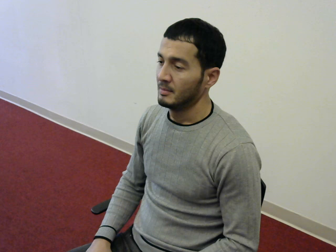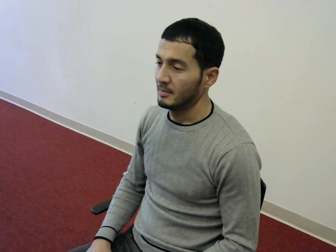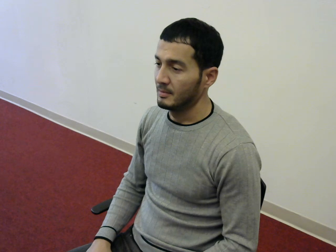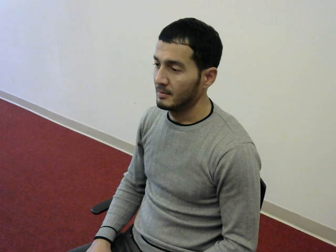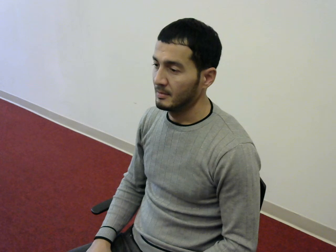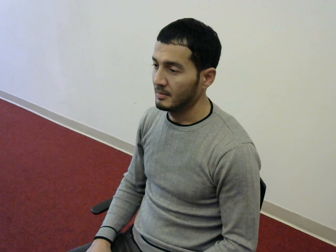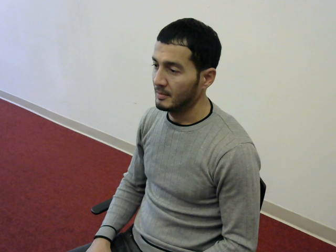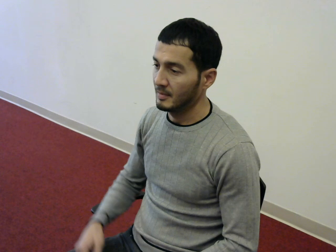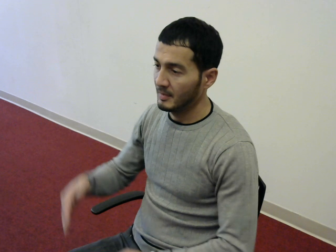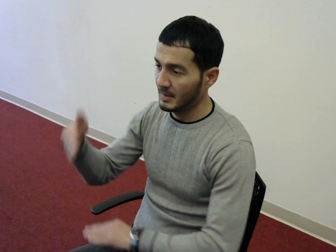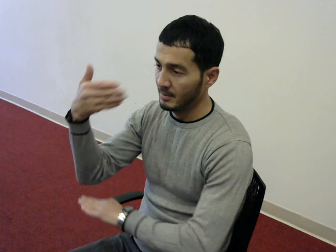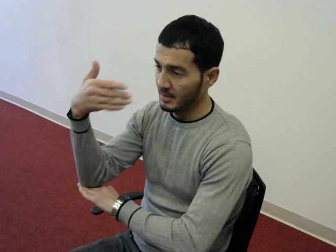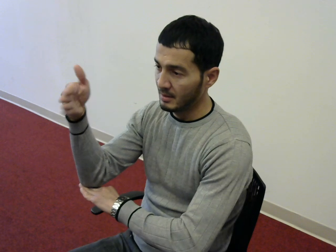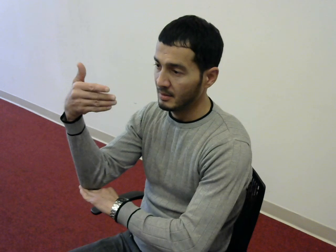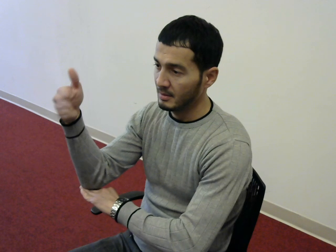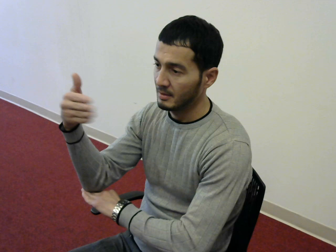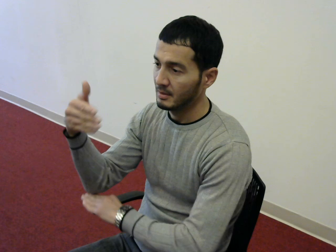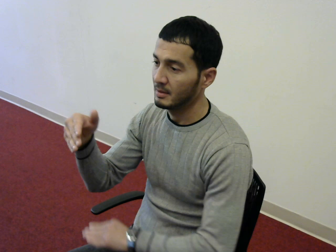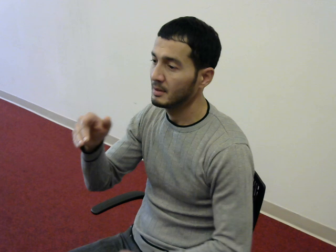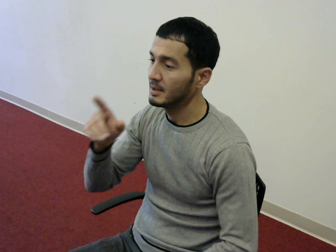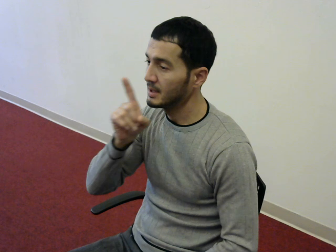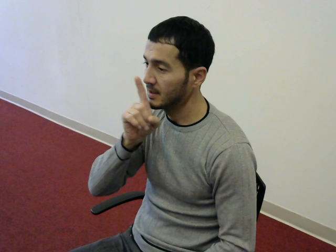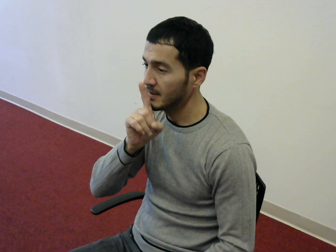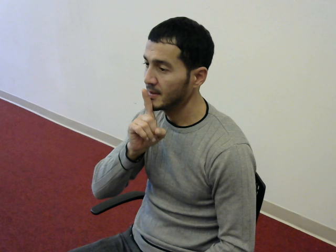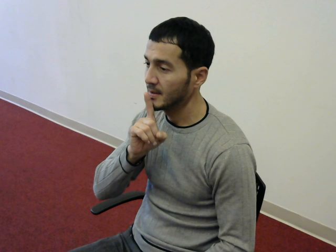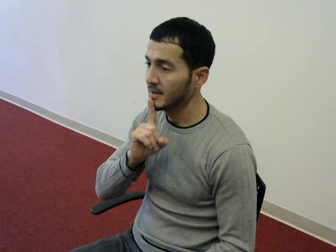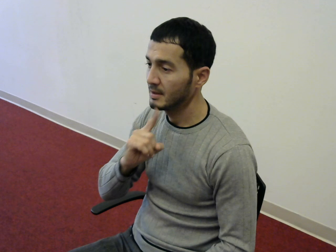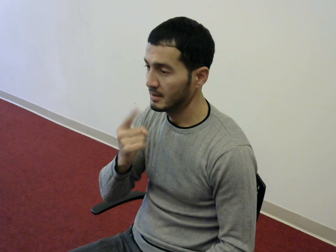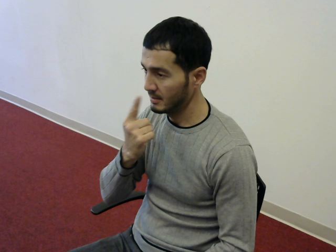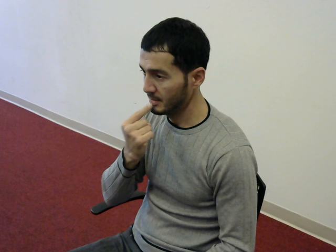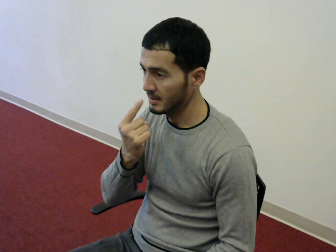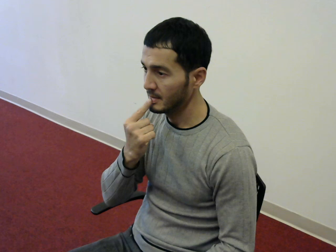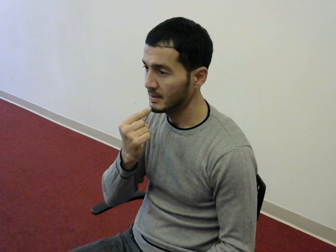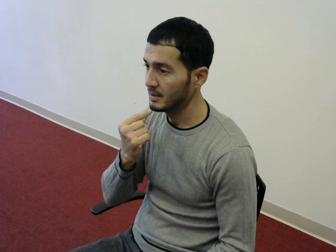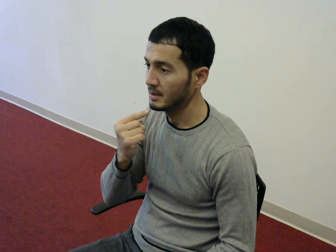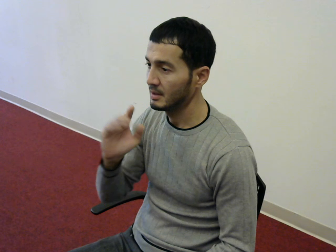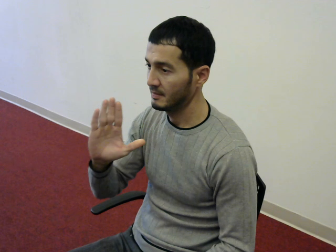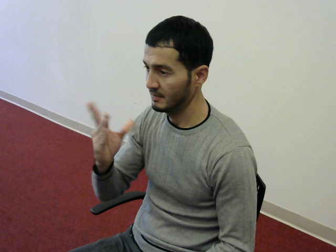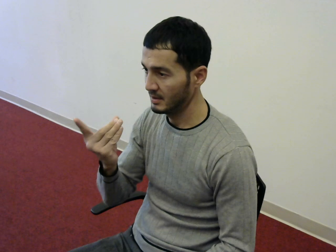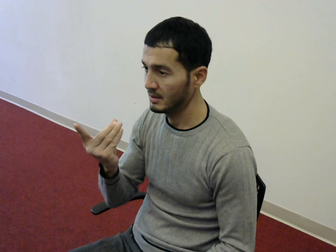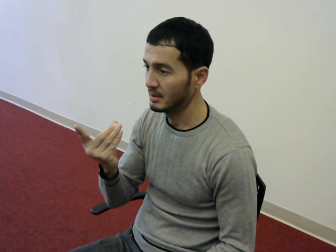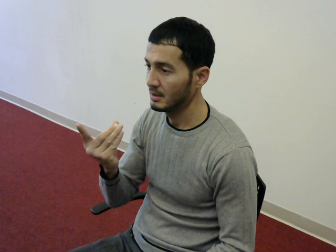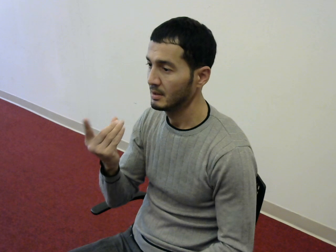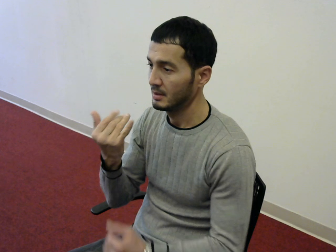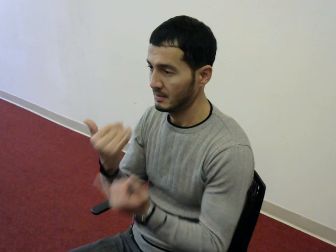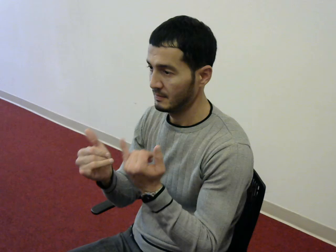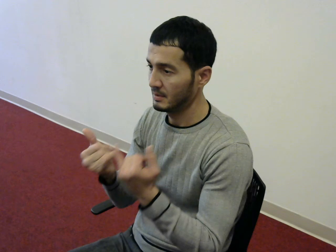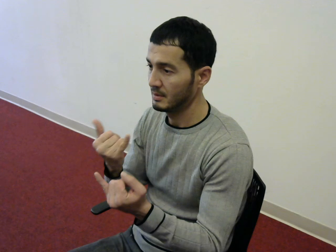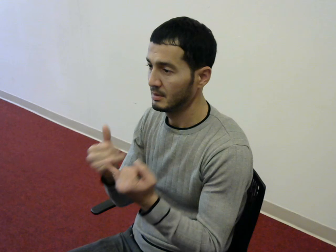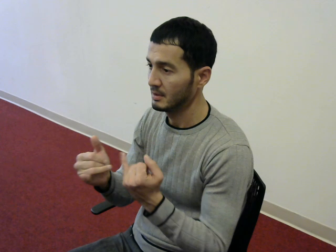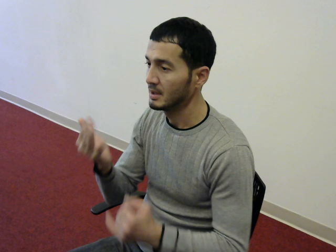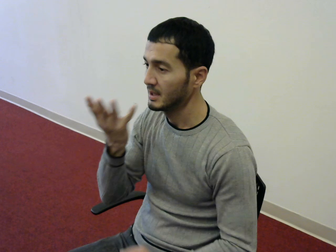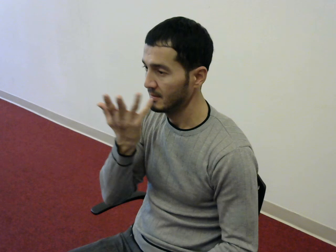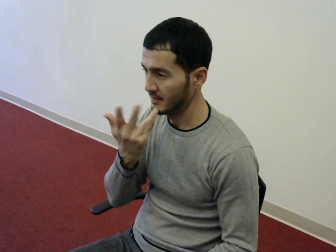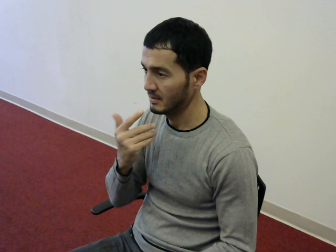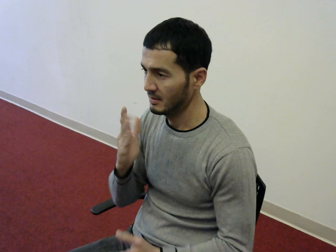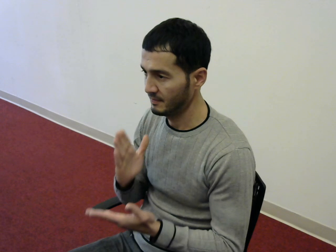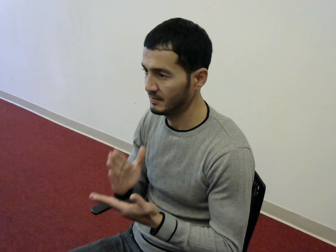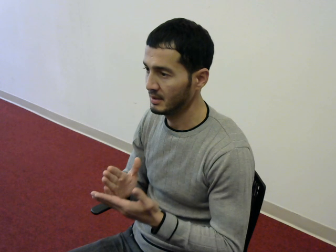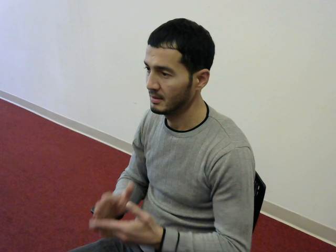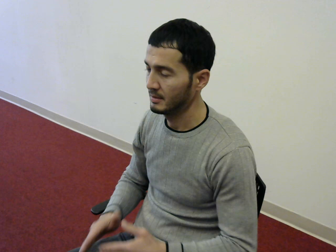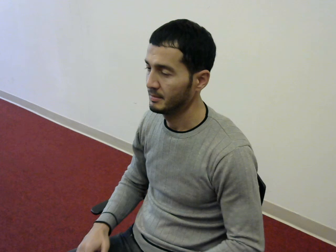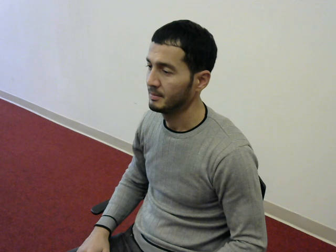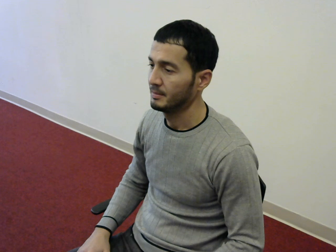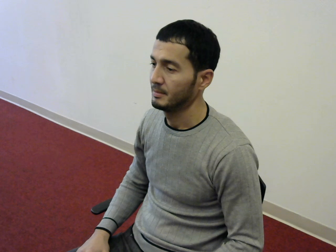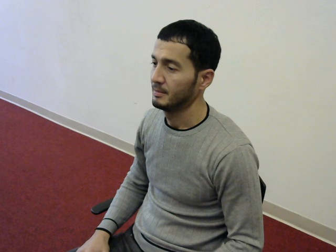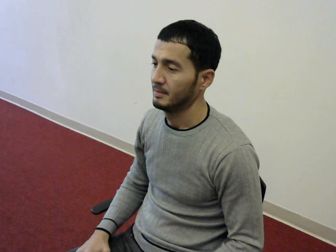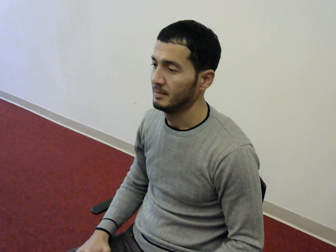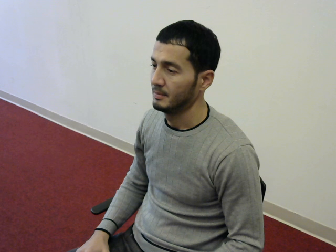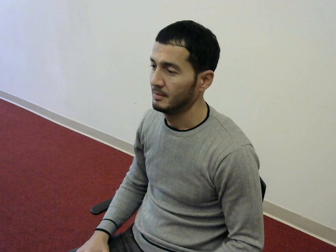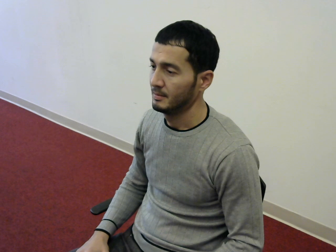Bayrağımızda mavi, qırmızı və yaşıl rənglər var